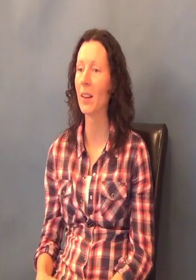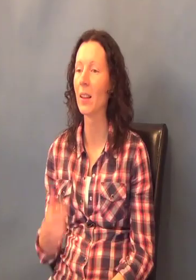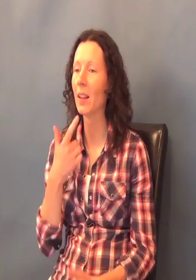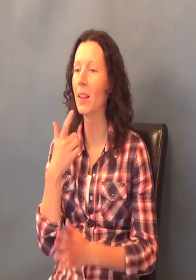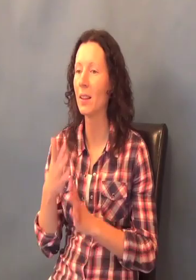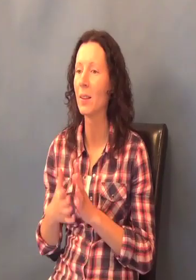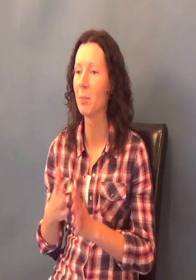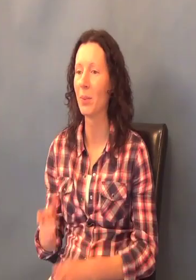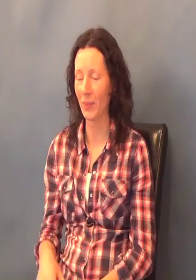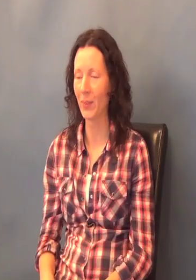Język migowy.